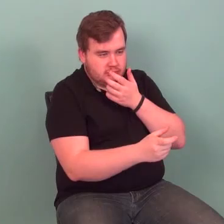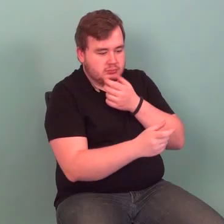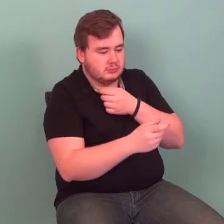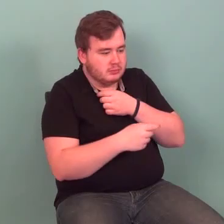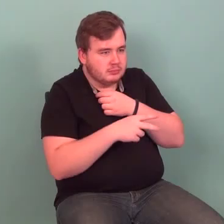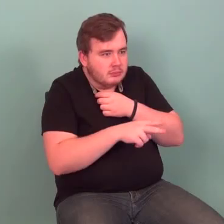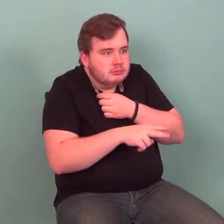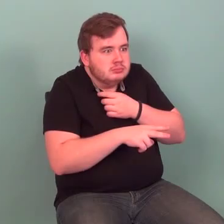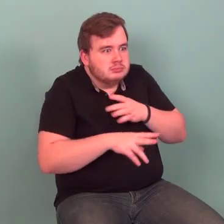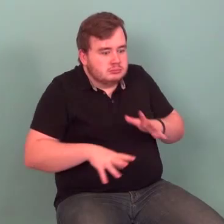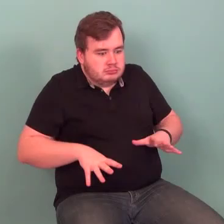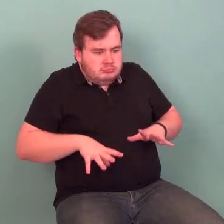Widzi to i denerwuje się.